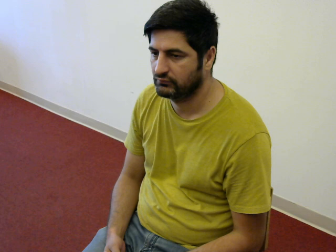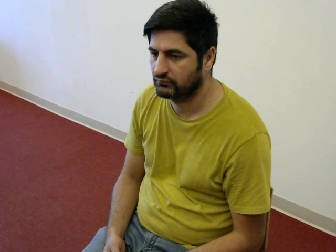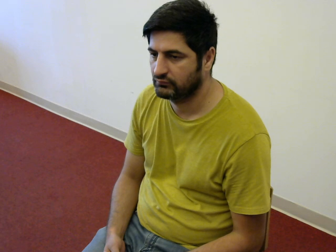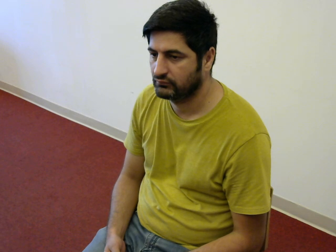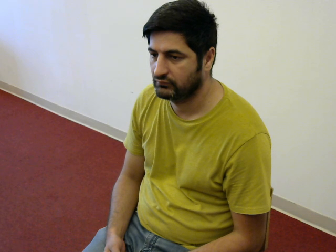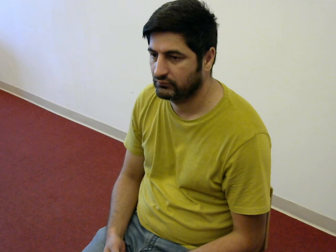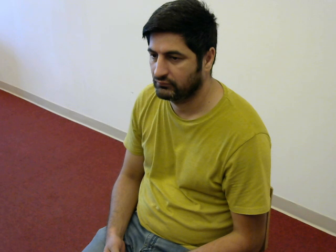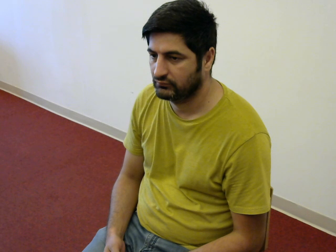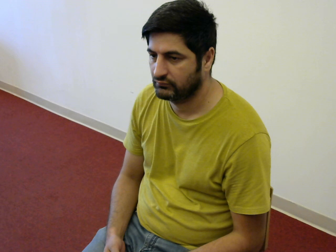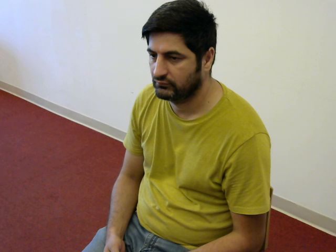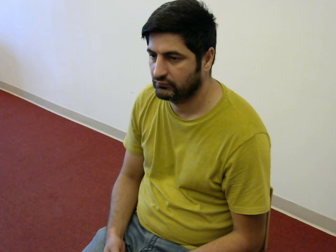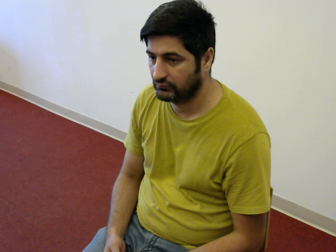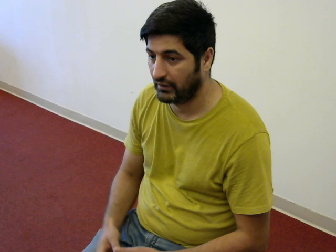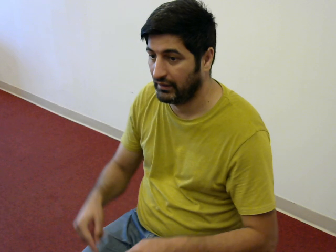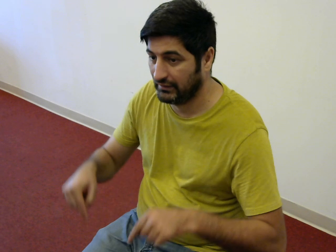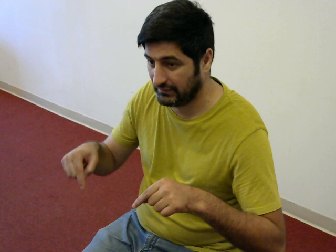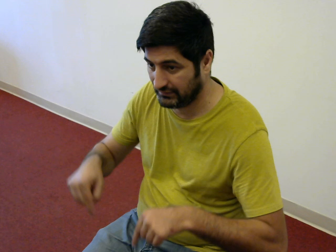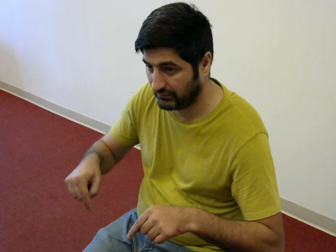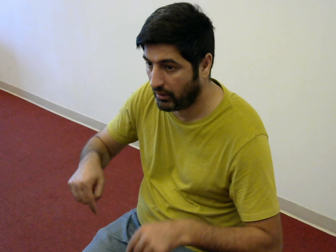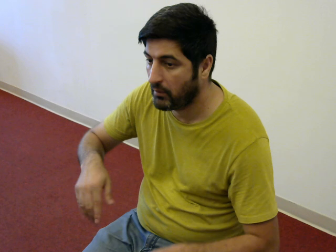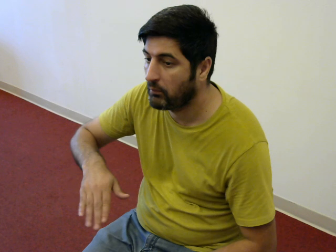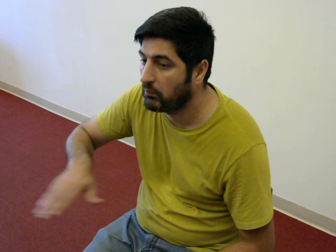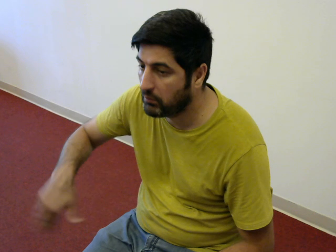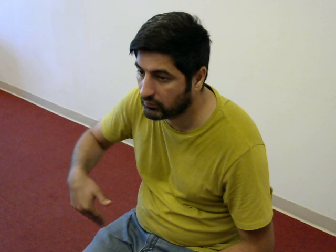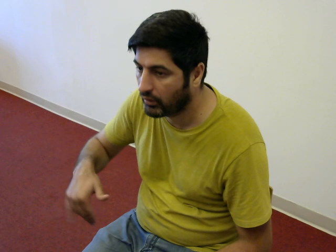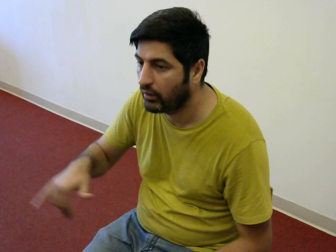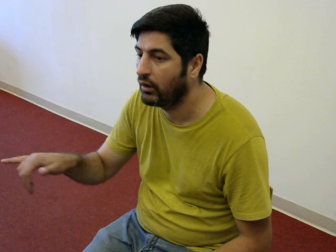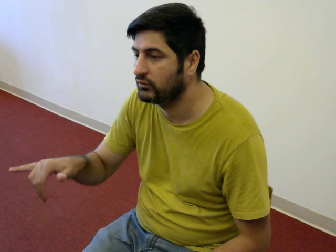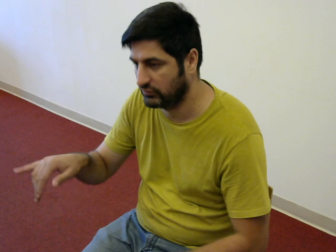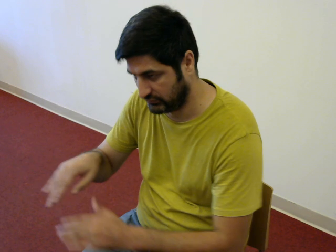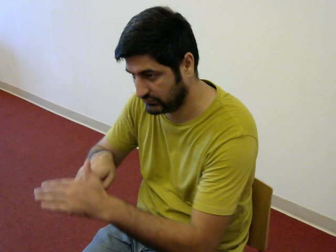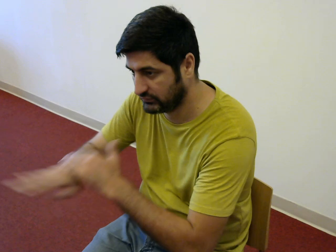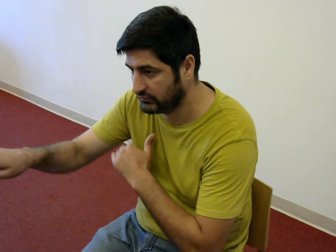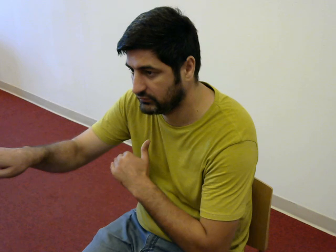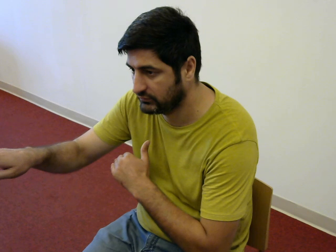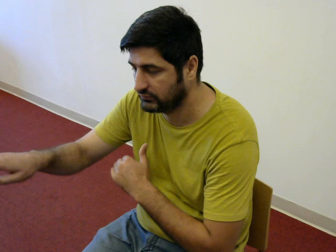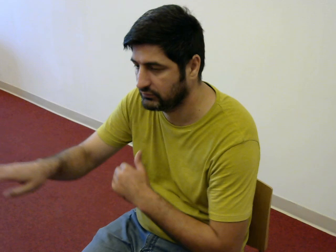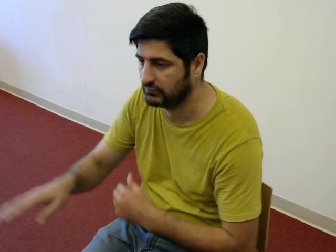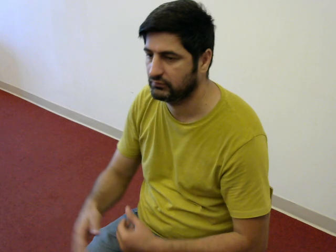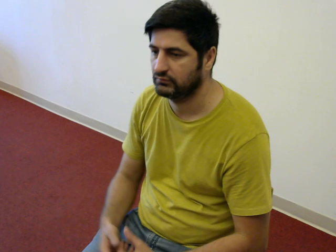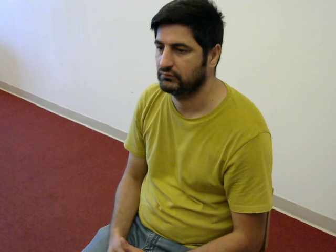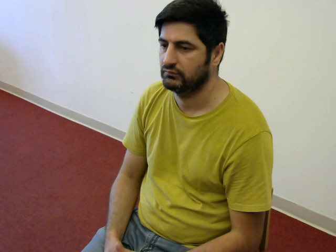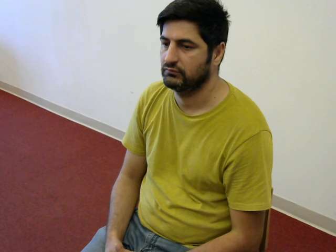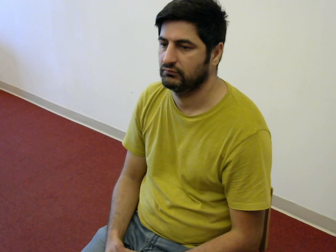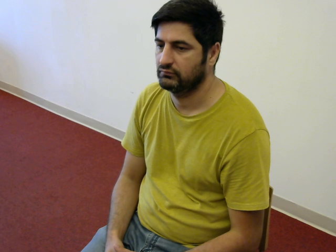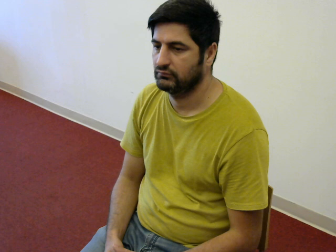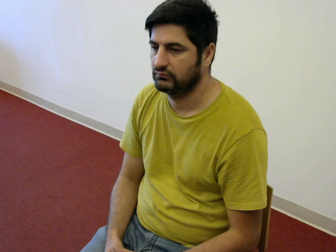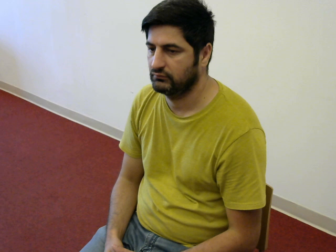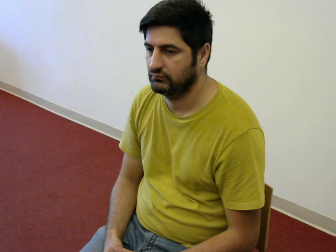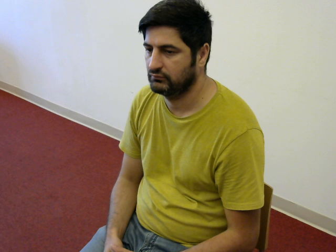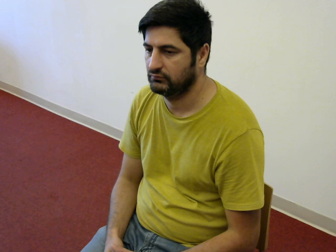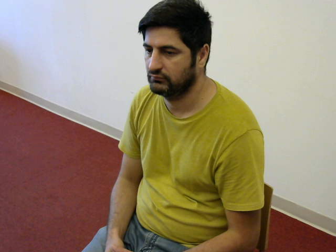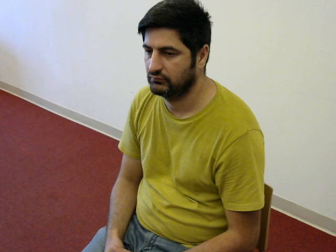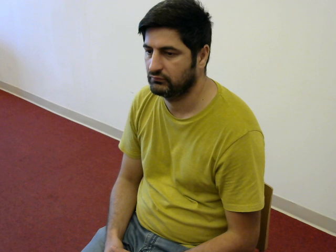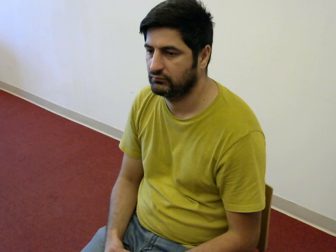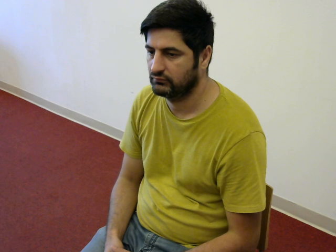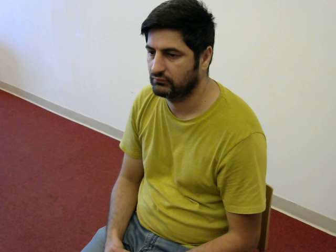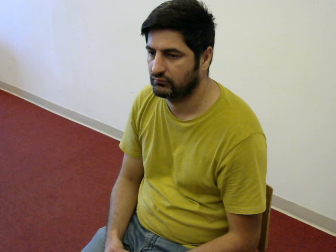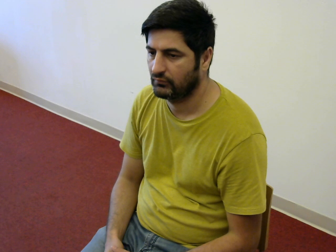Burdan sonra hara getməliyəm?